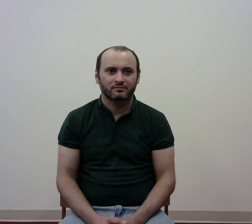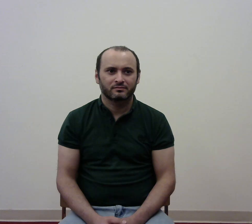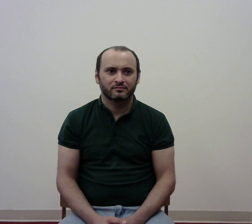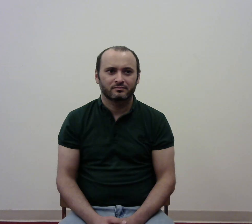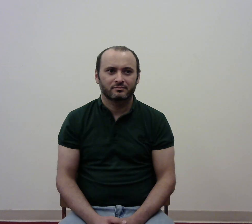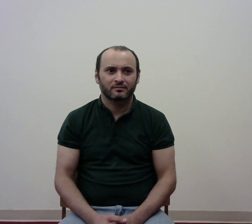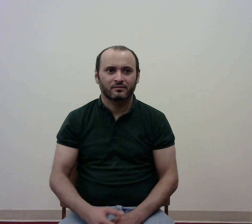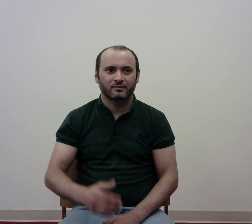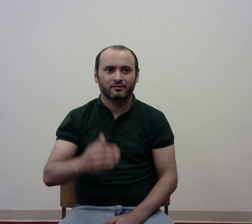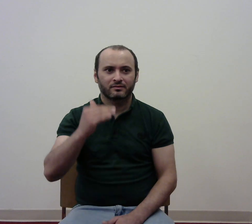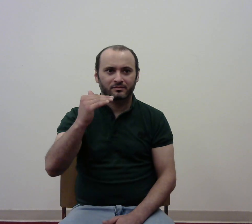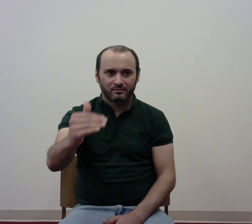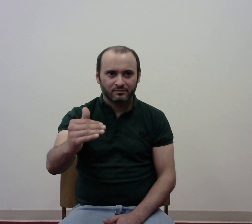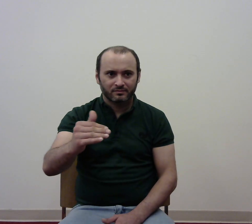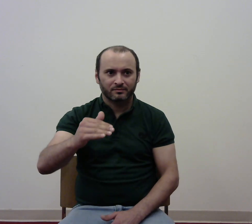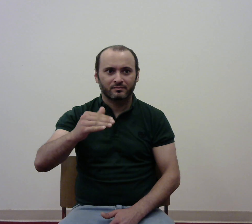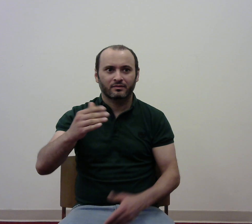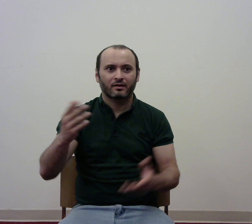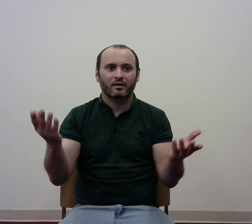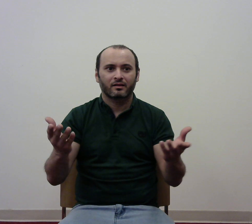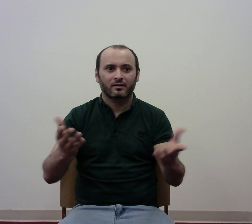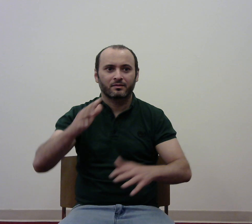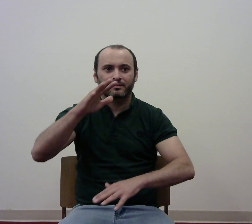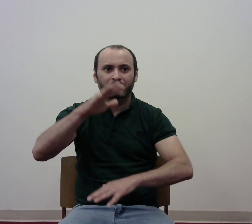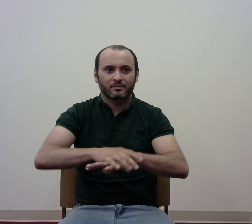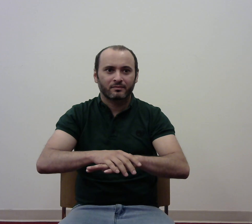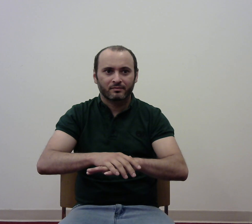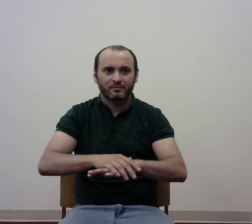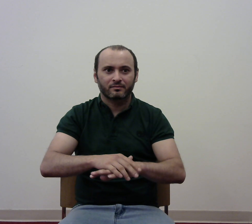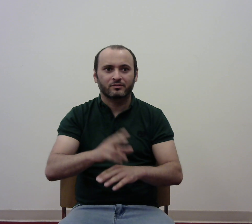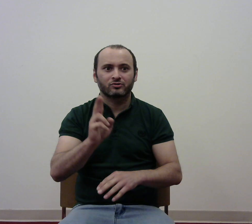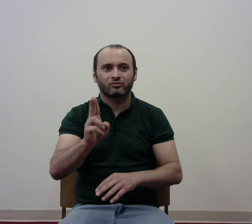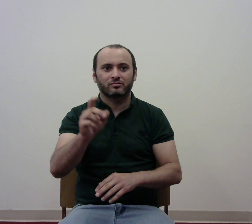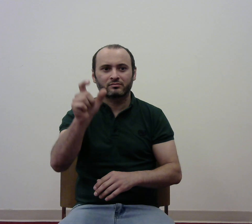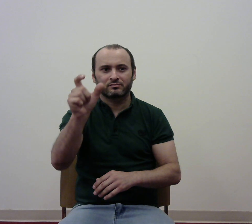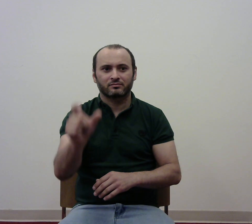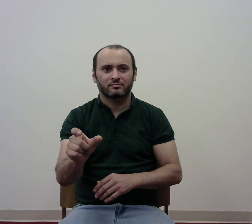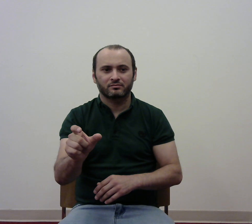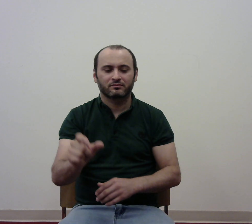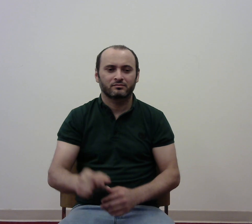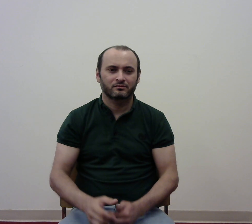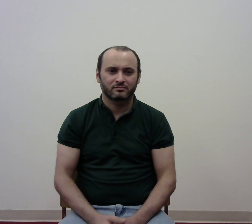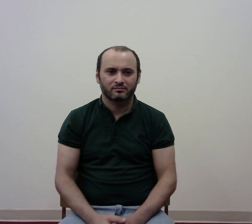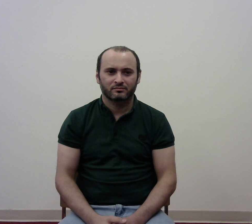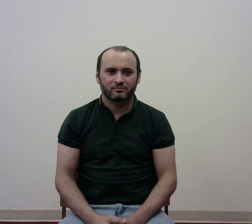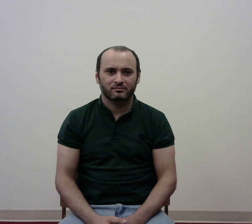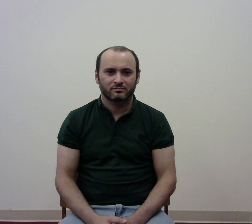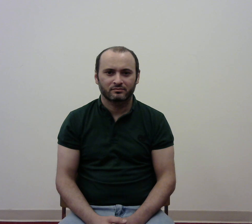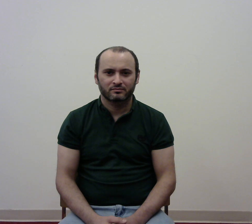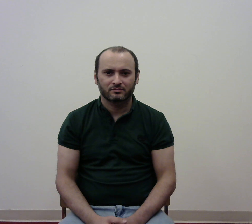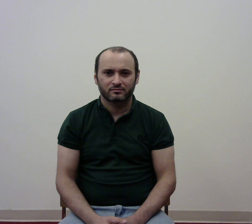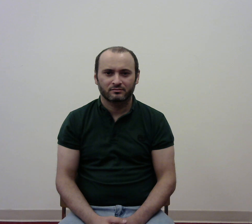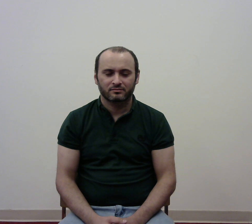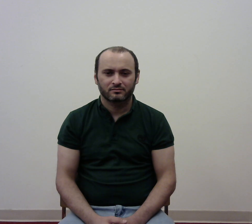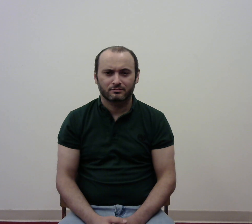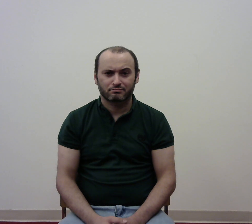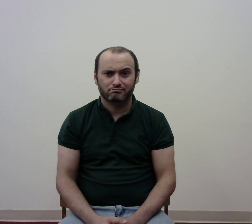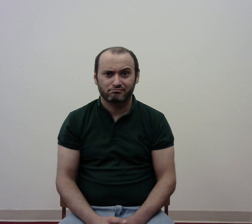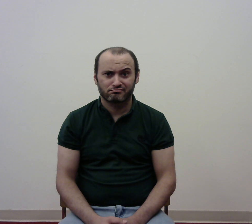Siz hansı bankın müştərisisiniz?